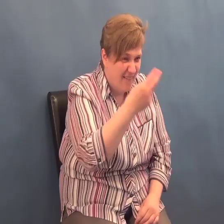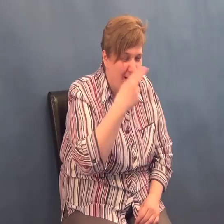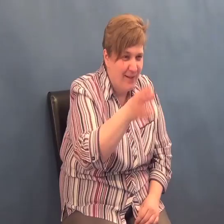Widziałaś?